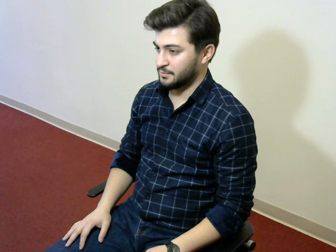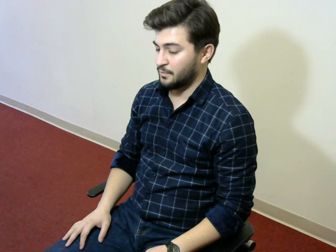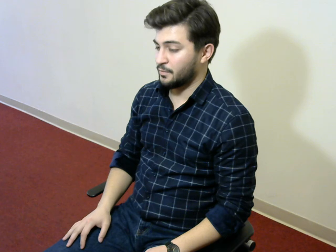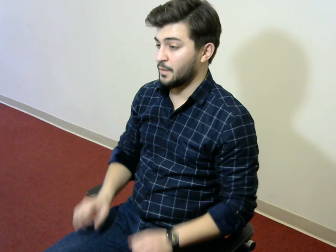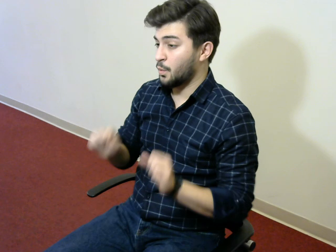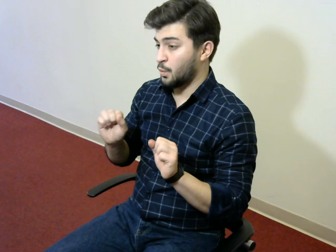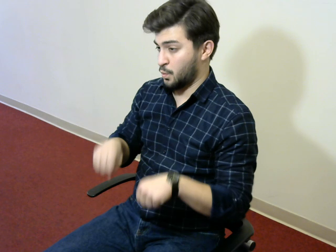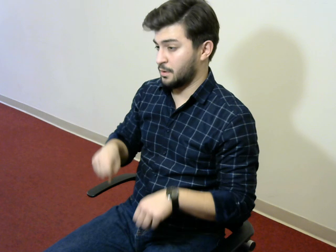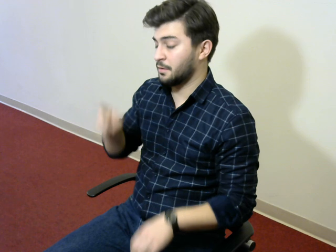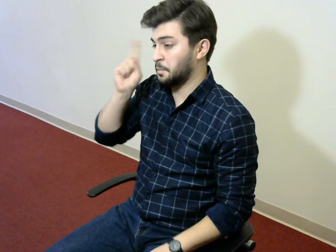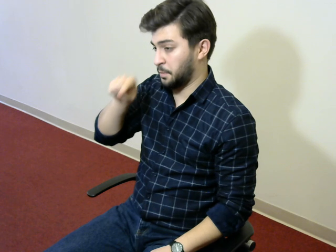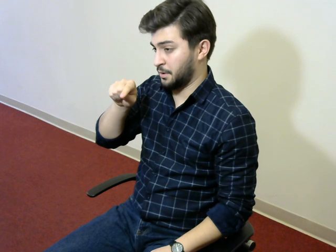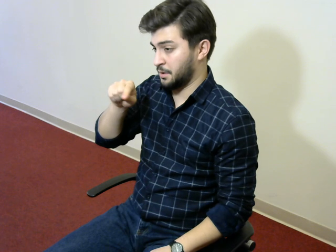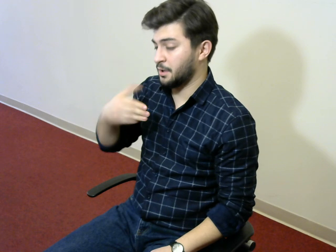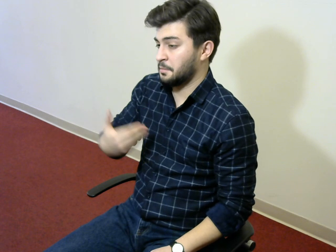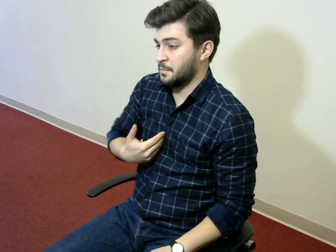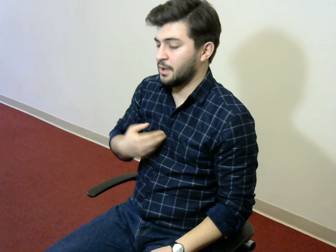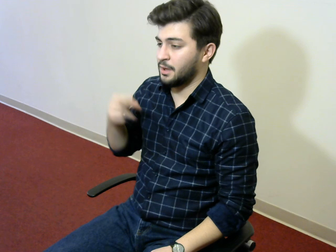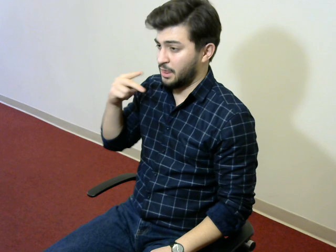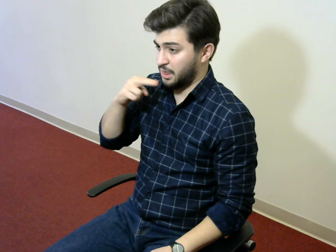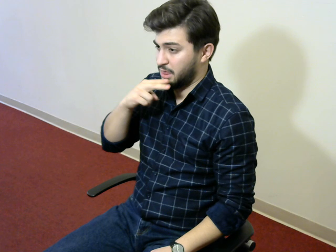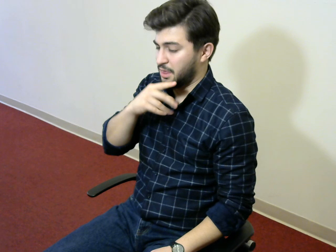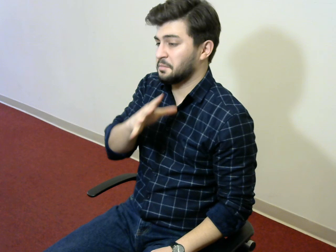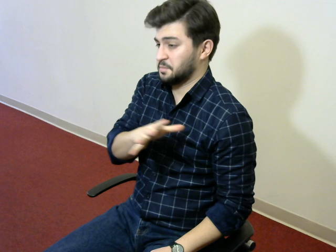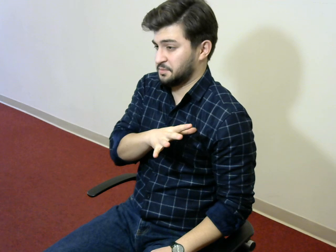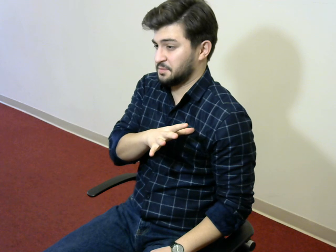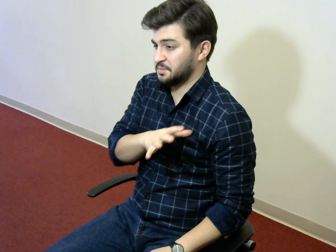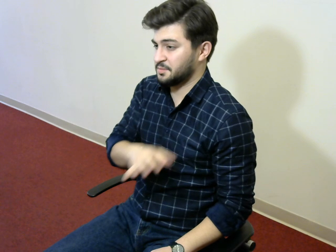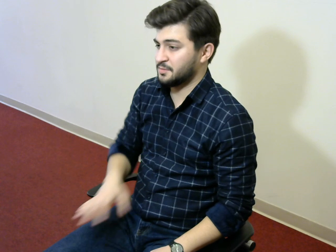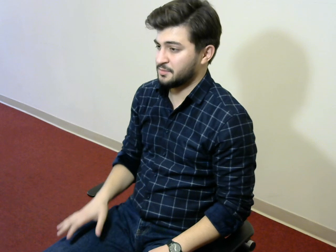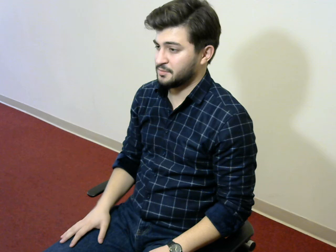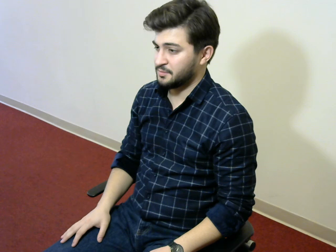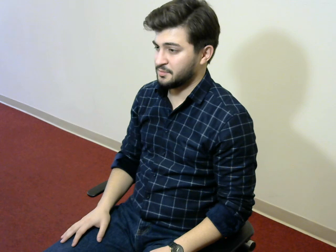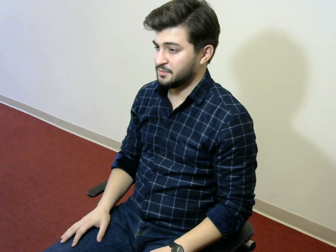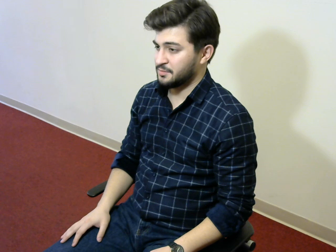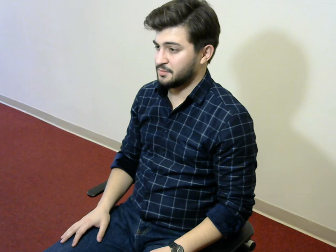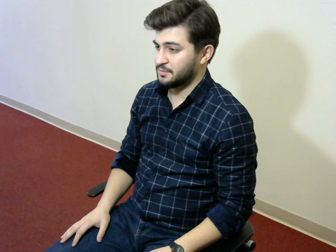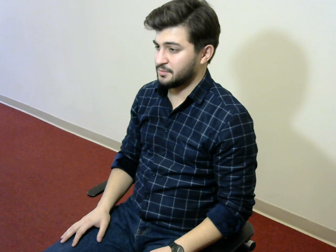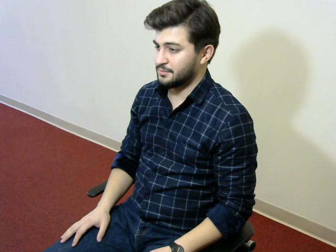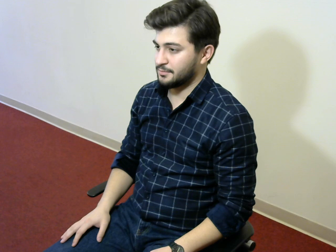Ola bilər mən zəhərlənmişəm